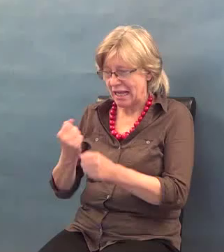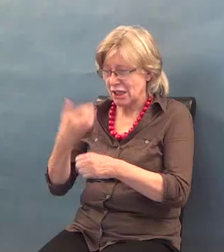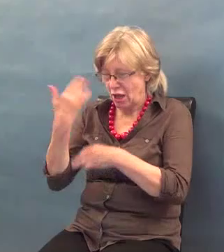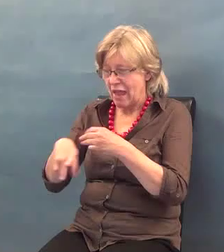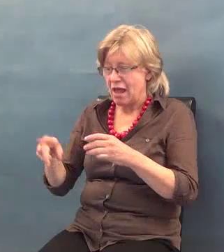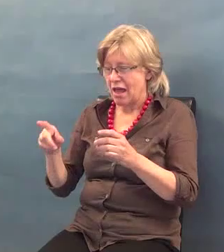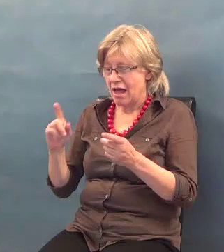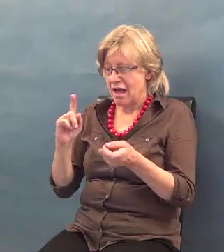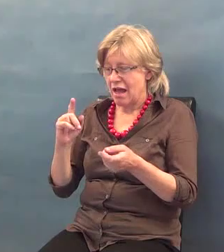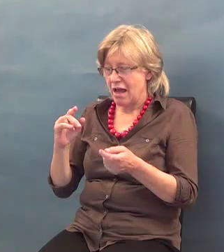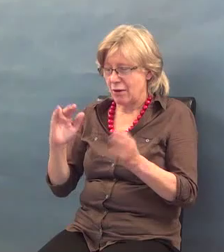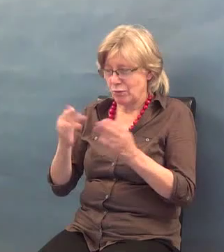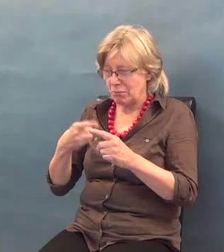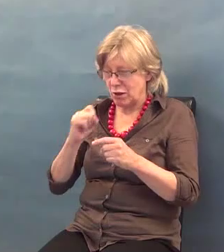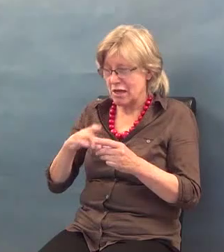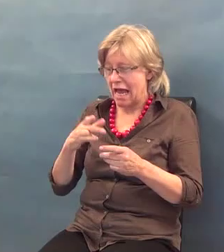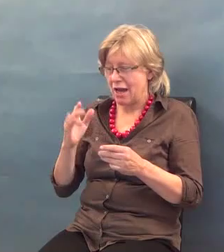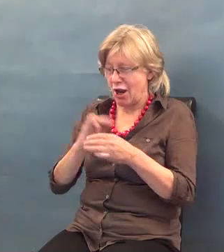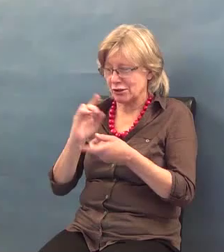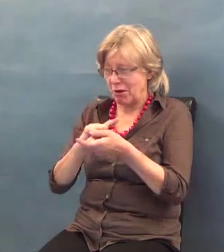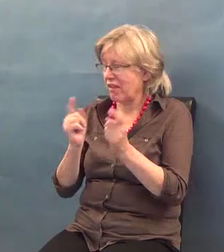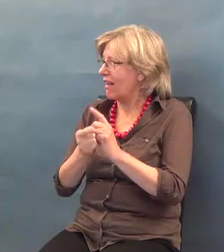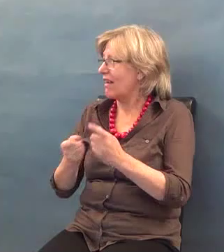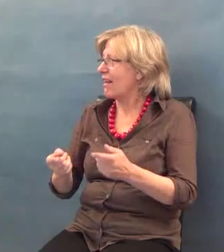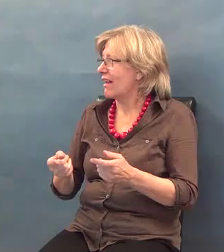Po pracy pół godziny wolne i spotkanie z koleżanką.